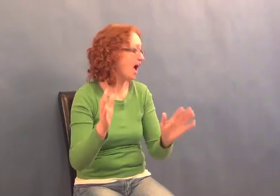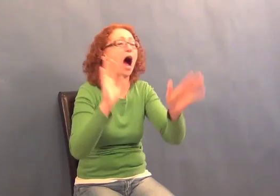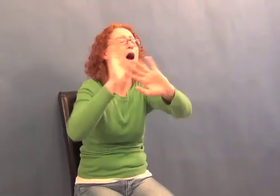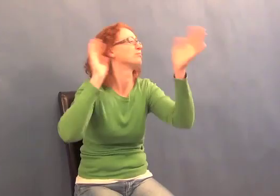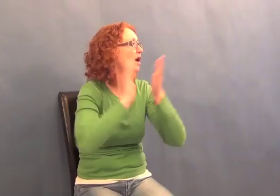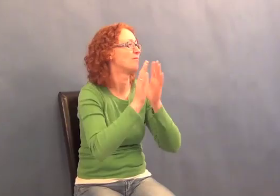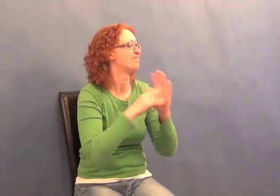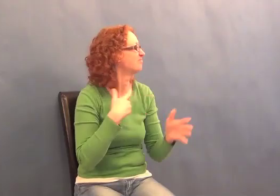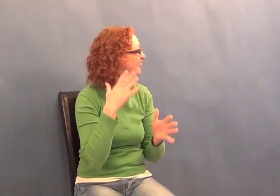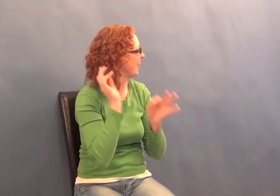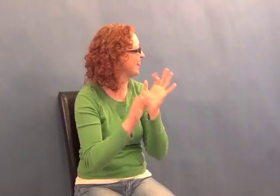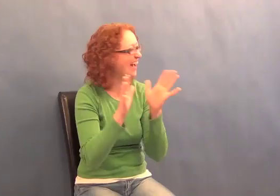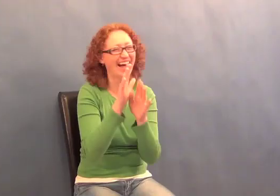Nie, przepraszam, dokładnie zamigam.